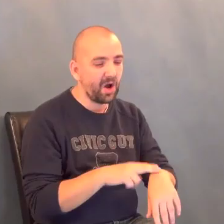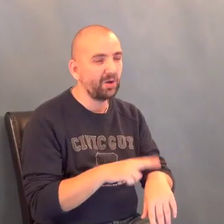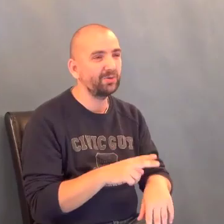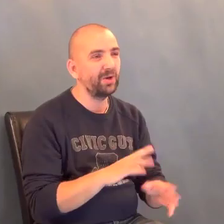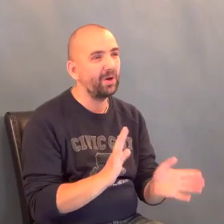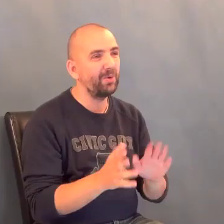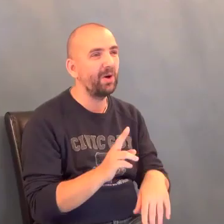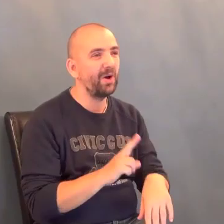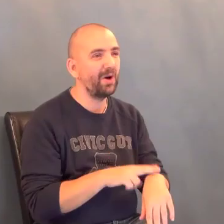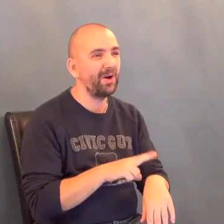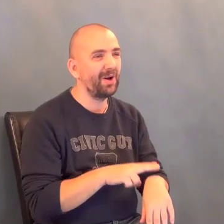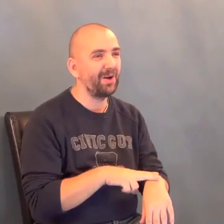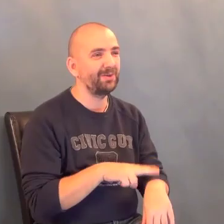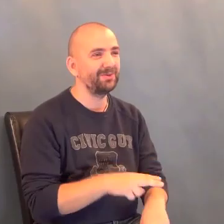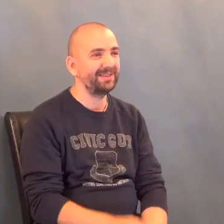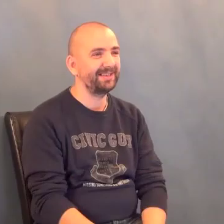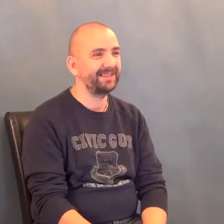O której tak mniej więcej?